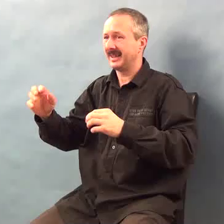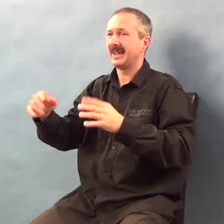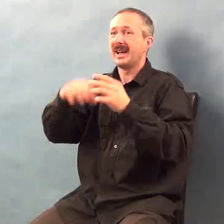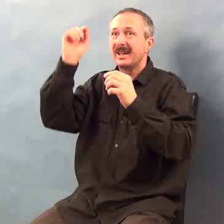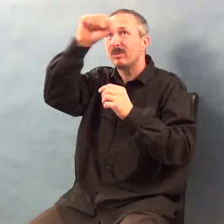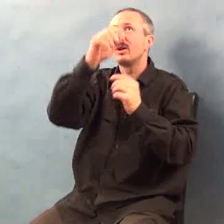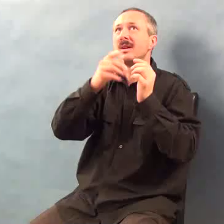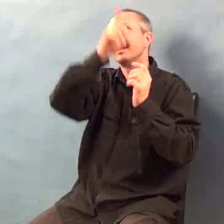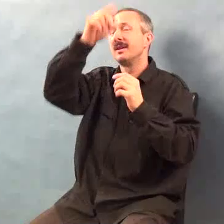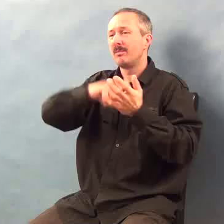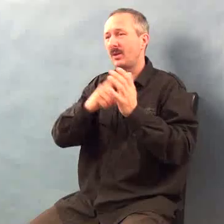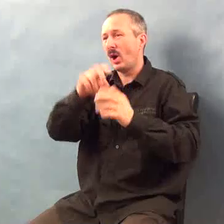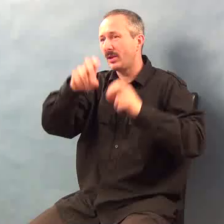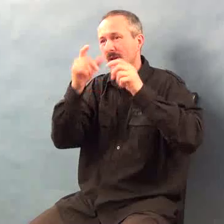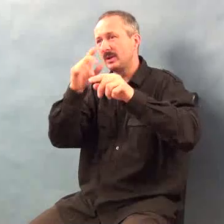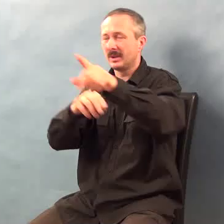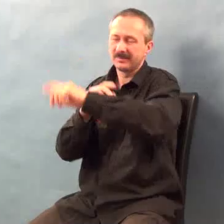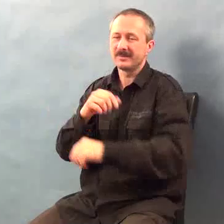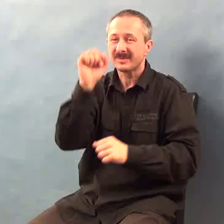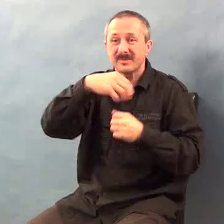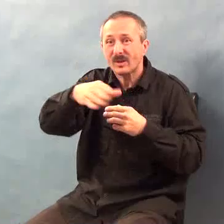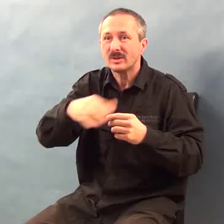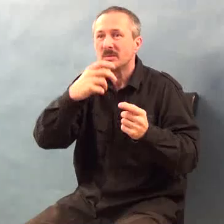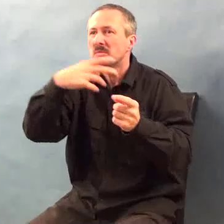Pukają do wszystkich drzwi w hotelu i otwierają je.